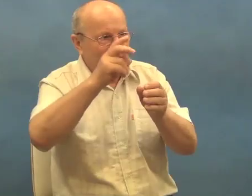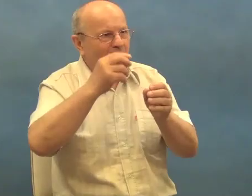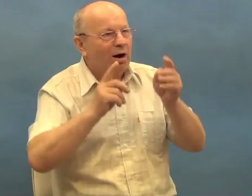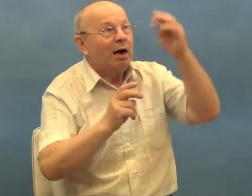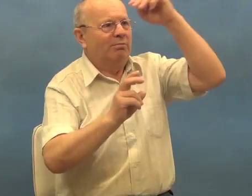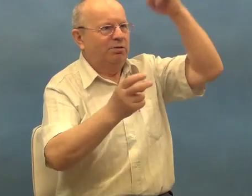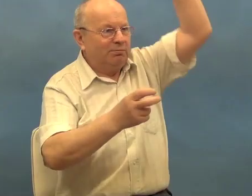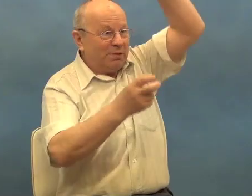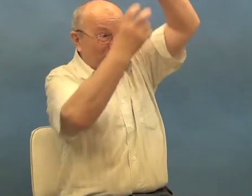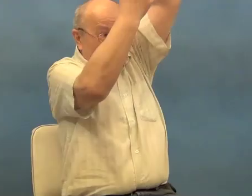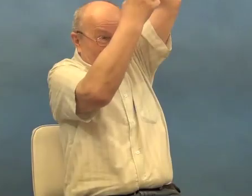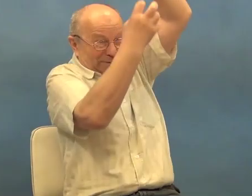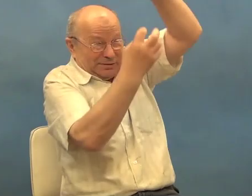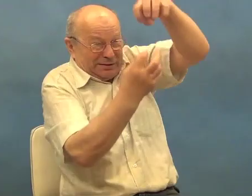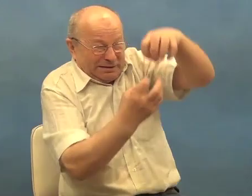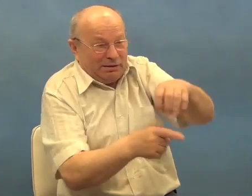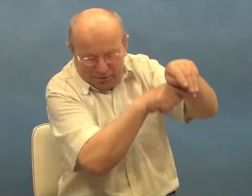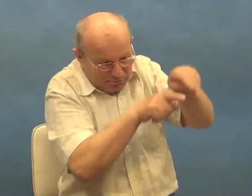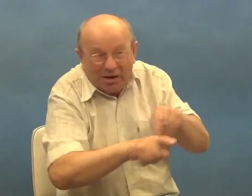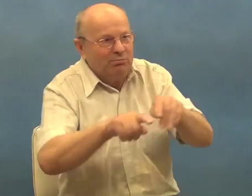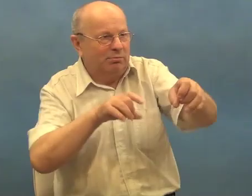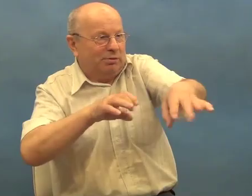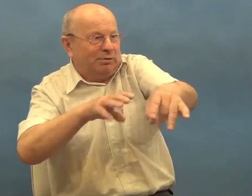Kot z kulą spadają w rurze, kot wypada i ucieka.